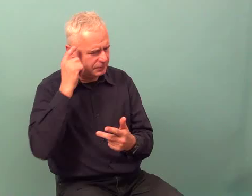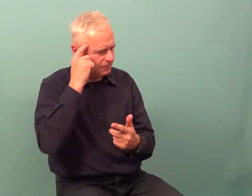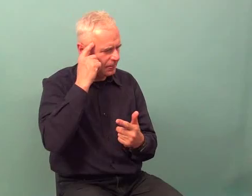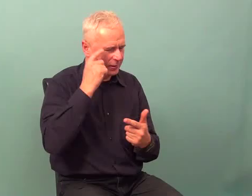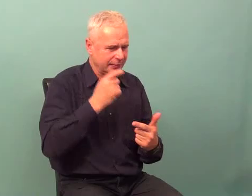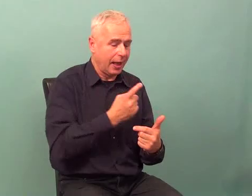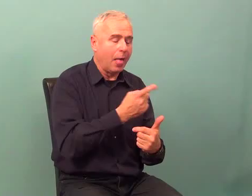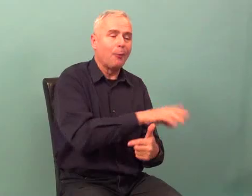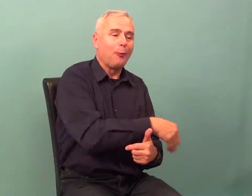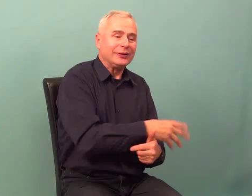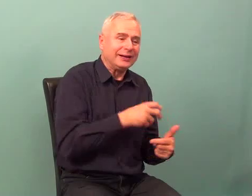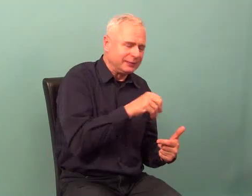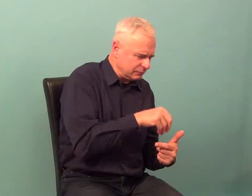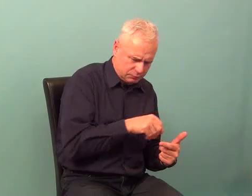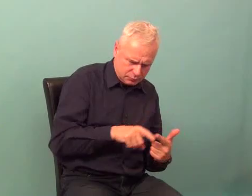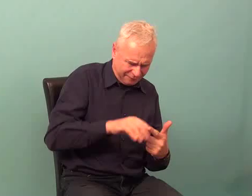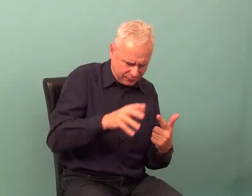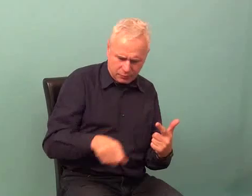Jeden kosz był pusty, drugi pełny, a trzeciego brakowało.